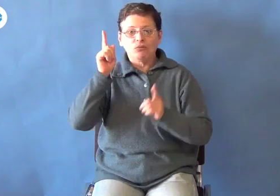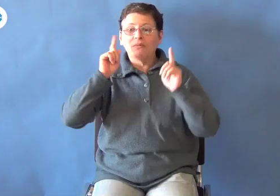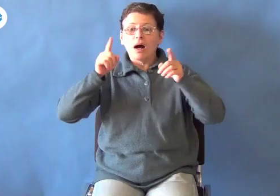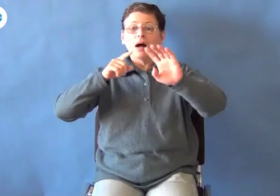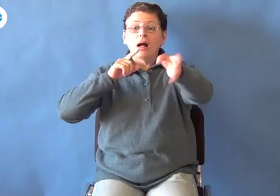Uwaga!